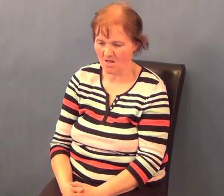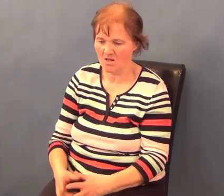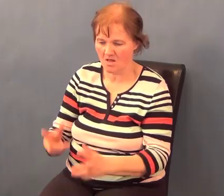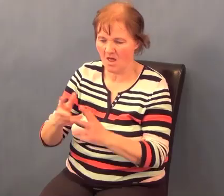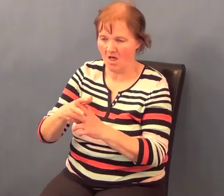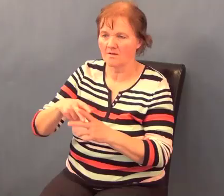Koń.